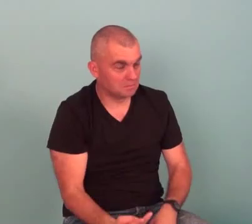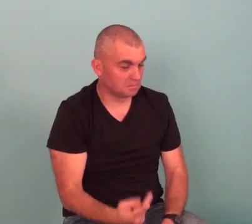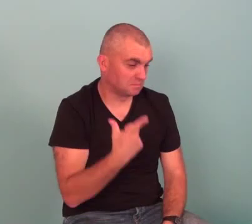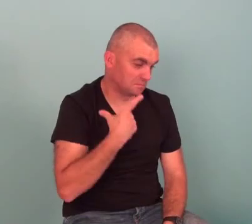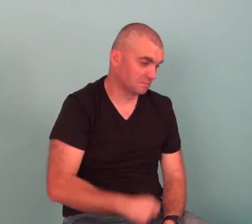Aha.